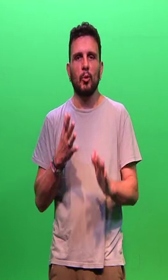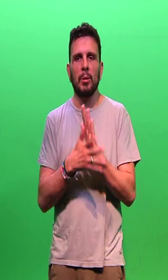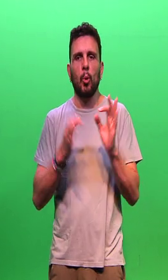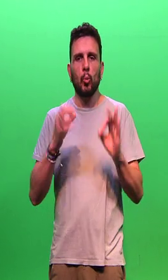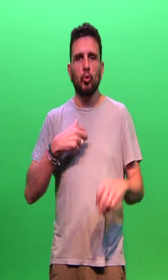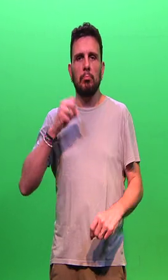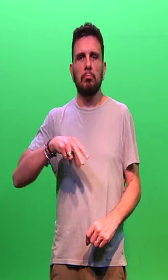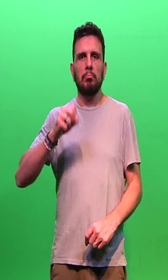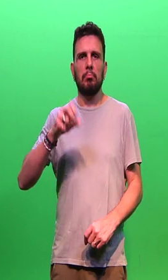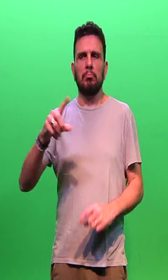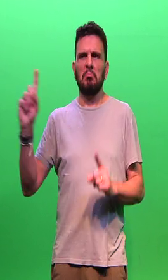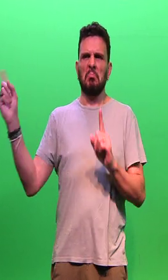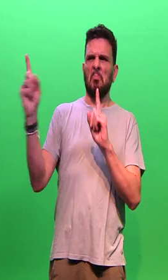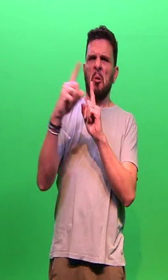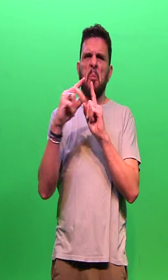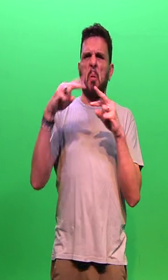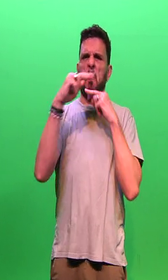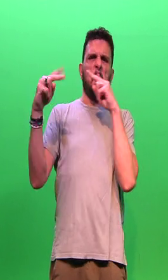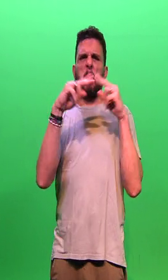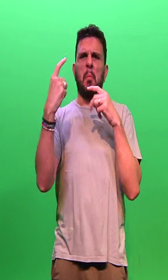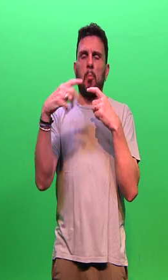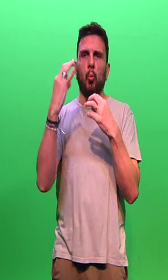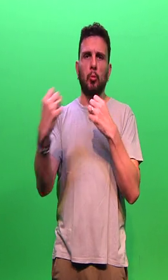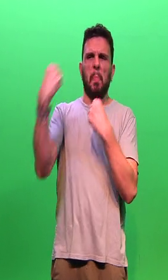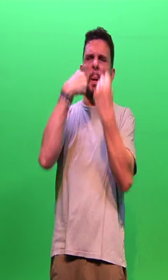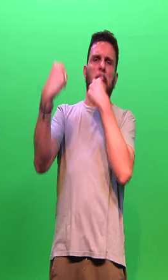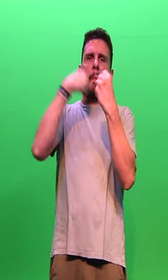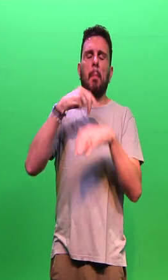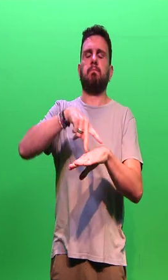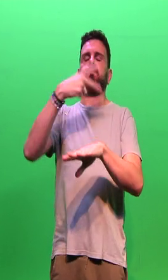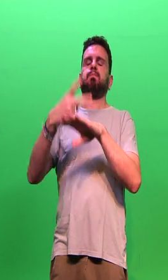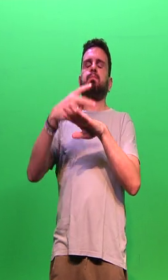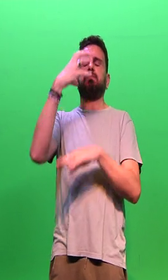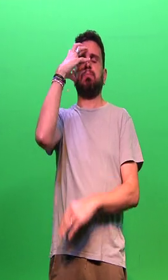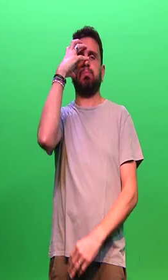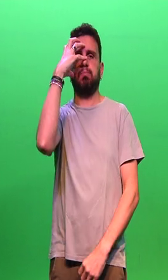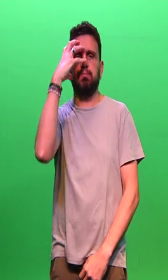Perquè estava caminant pel carrer i va venir una persona i va començar a parlar-me, em va donar un cop de puny i se'm va inflar l'ull.